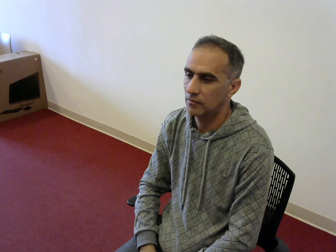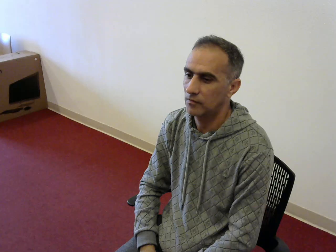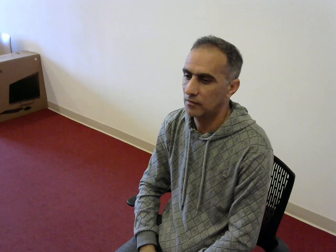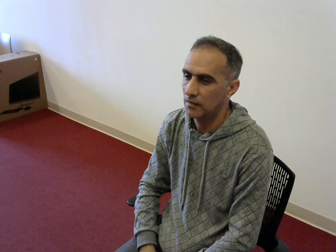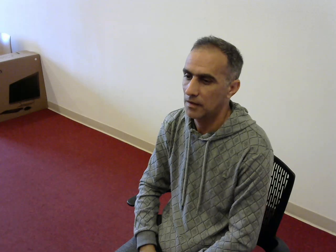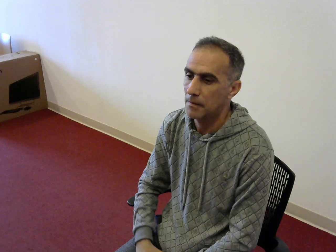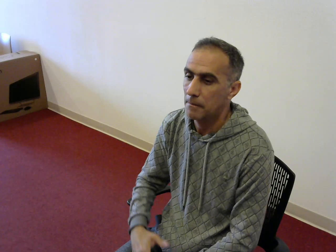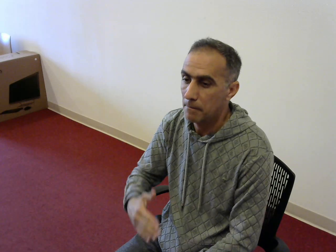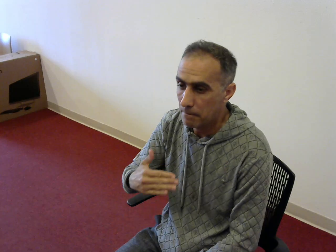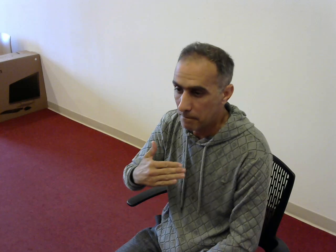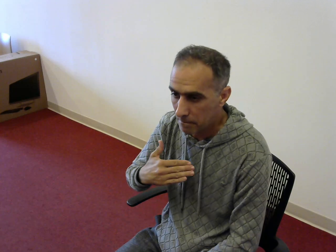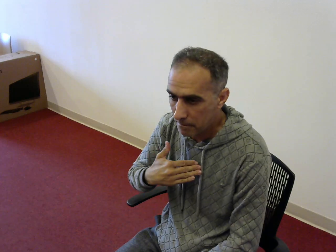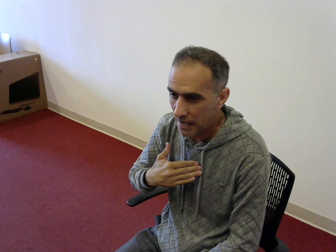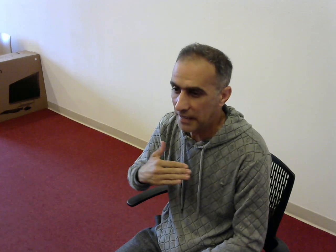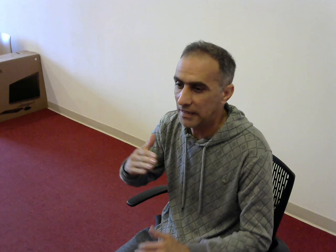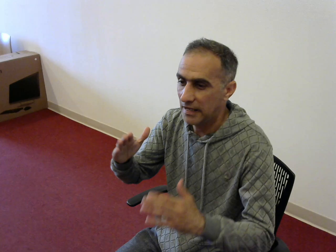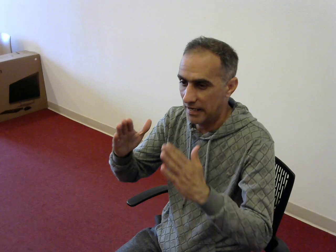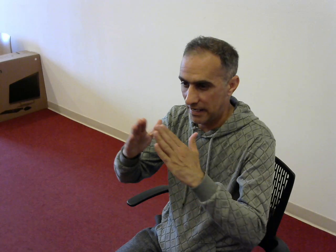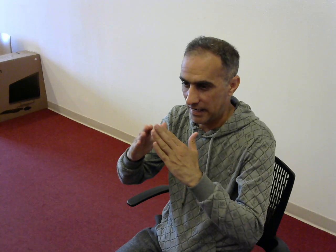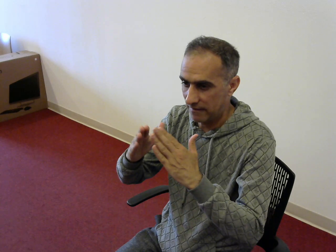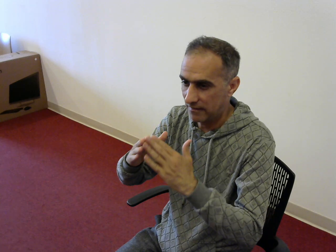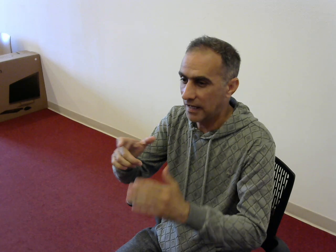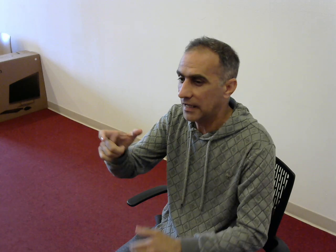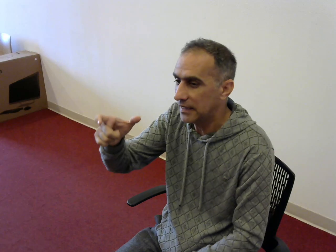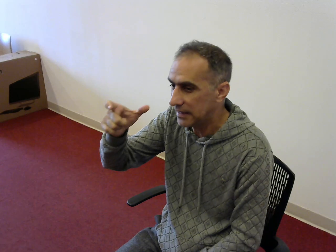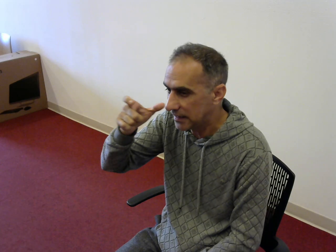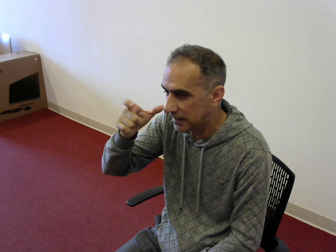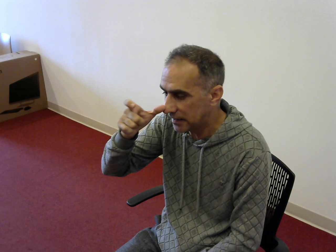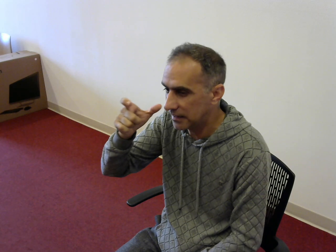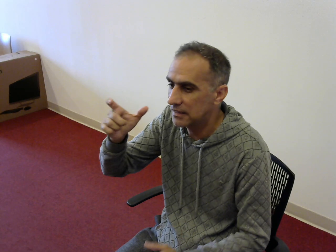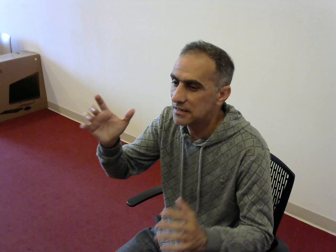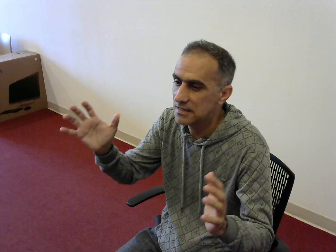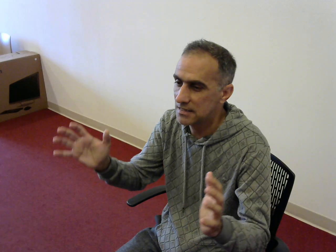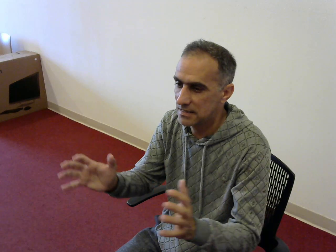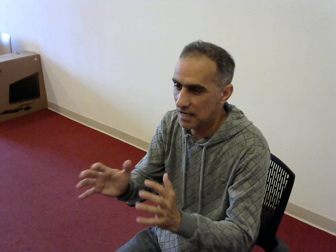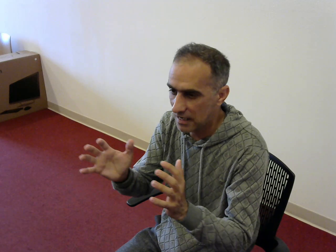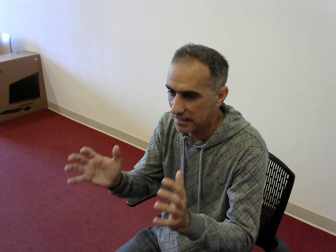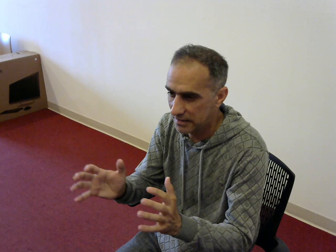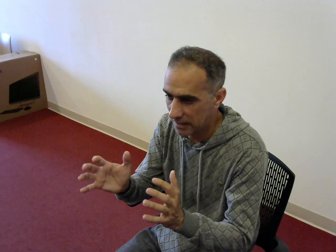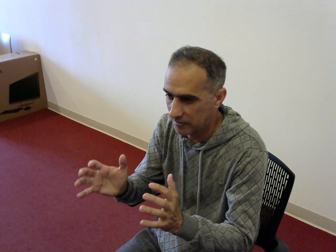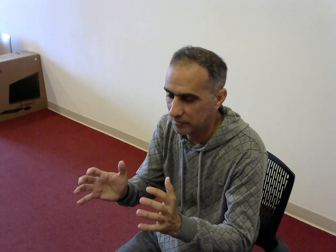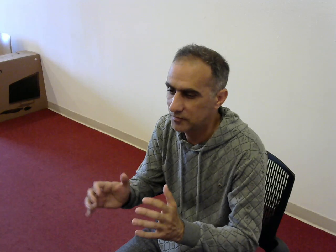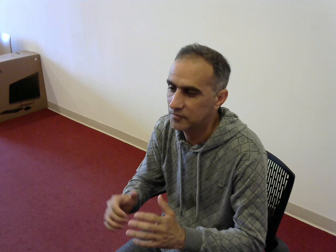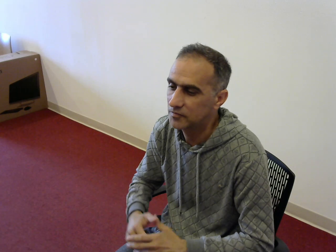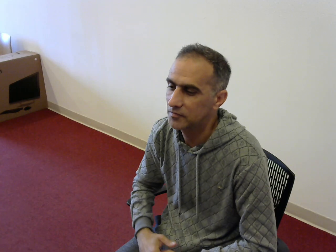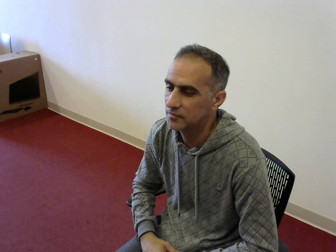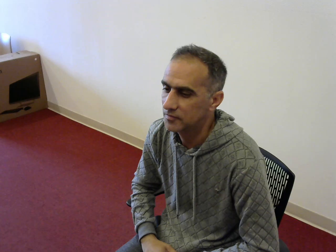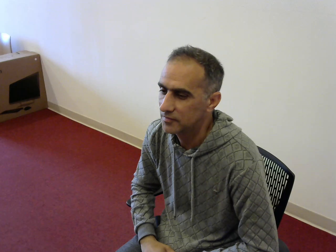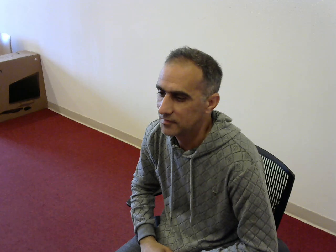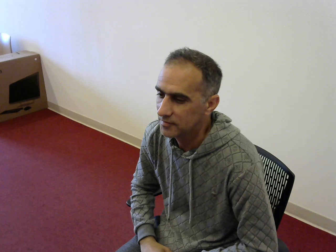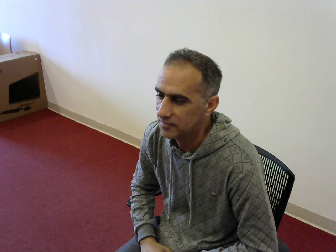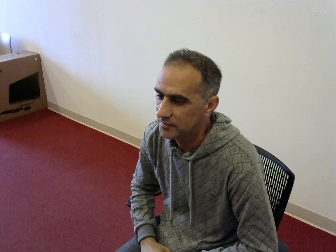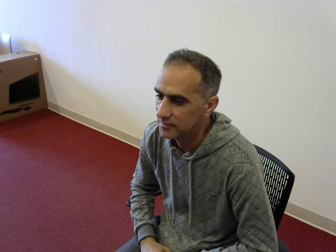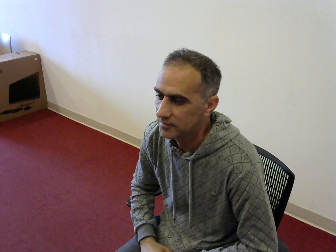Mən evdə it saxlayıram